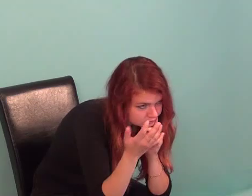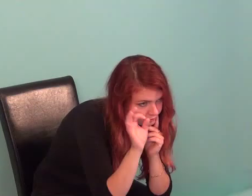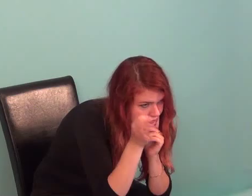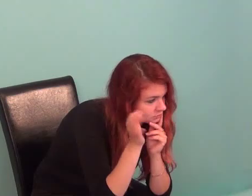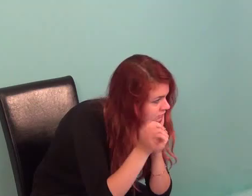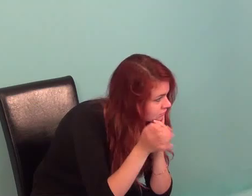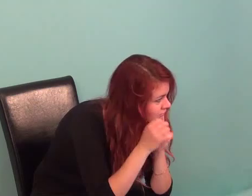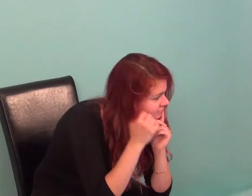Dobrze.